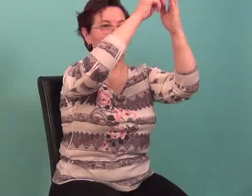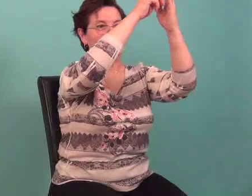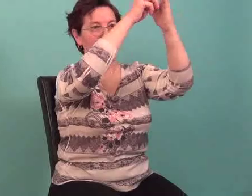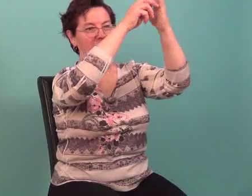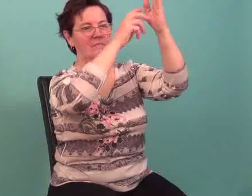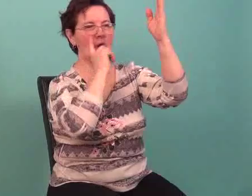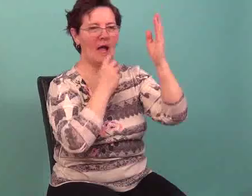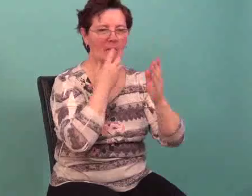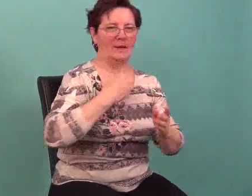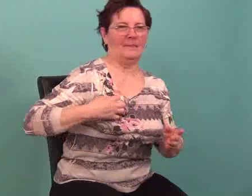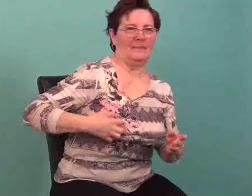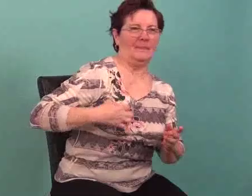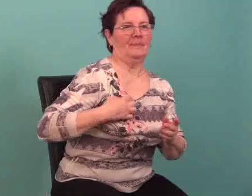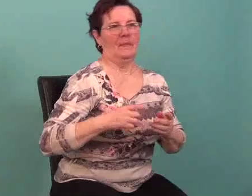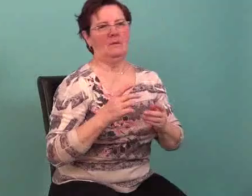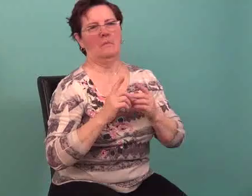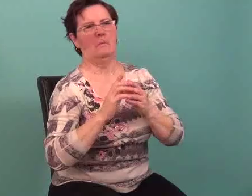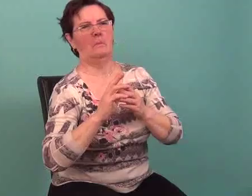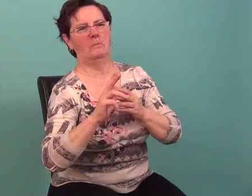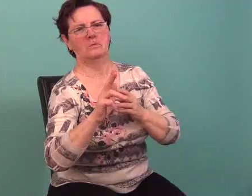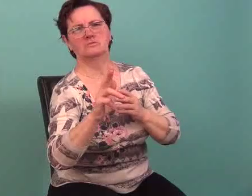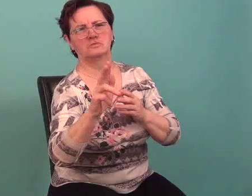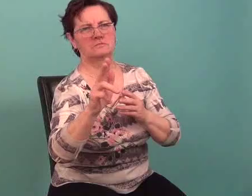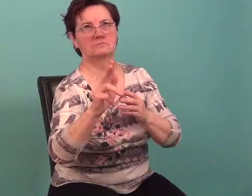Chłopcy szli koło tego pana i poszli dalej z gruszkami w rękach.